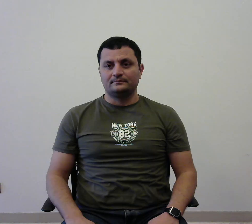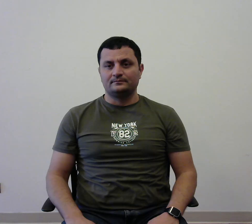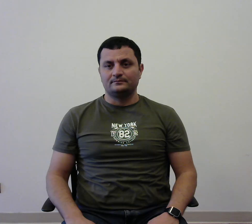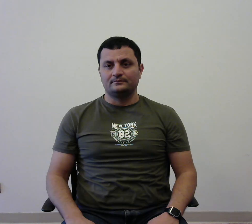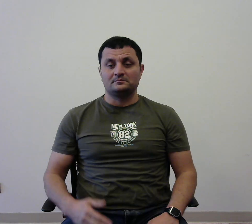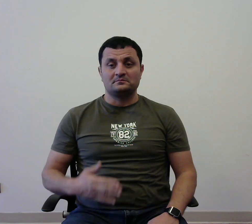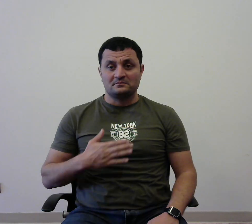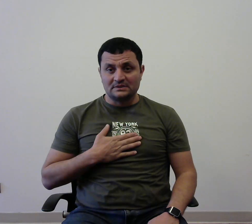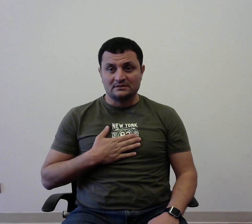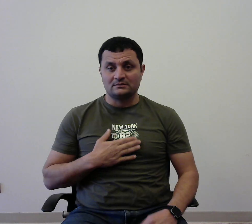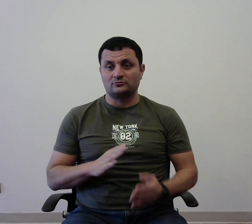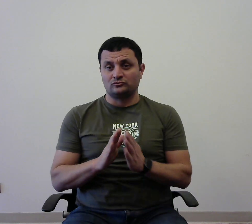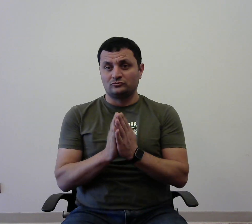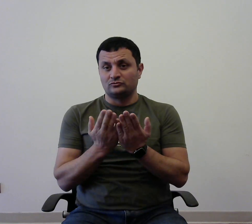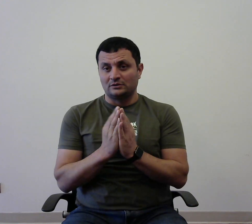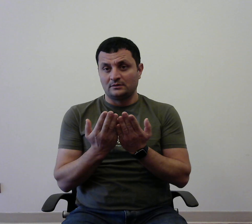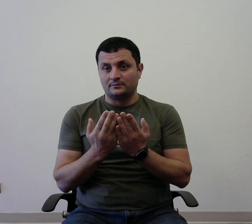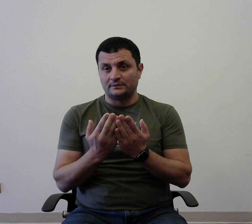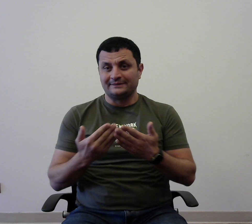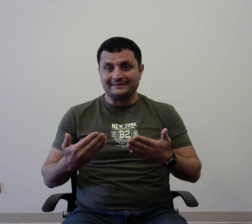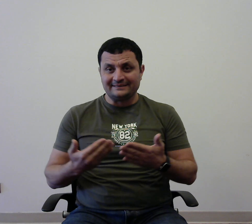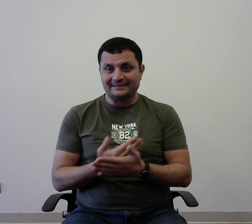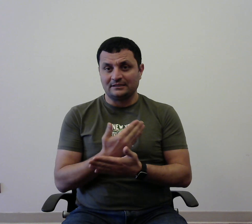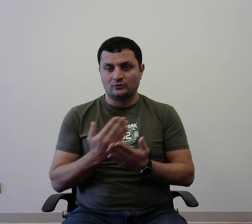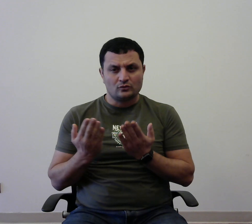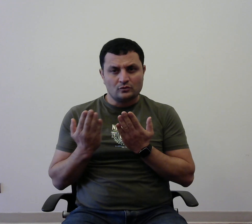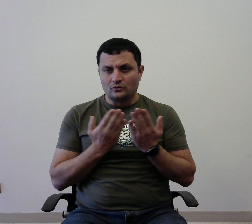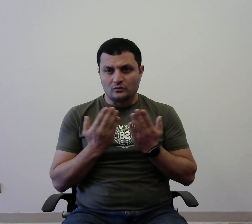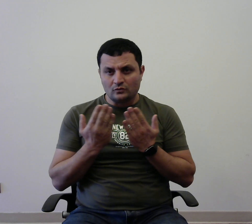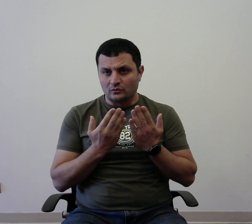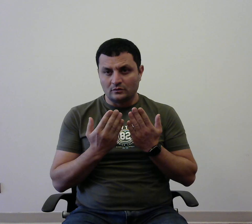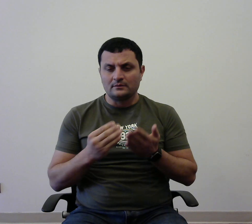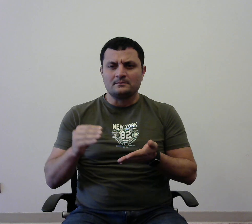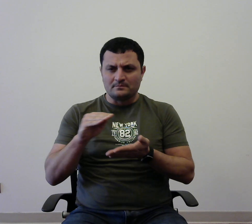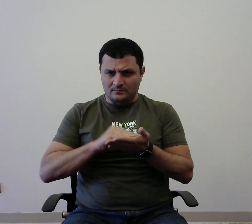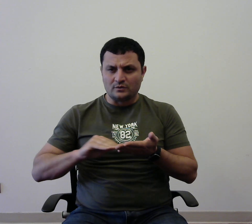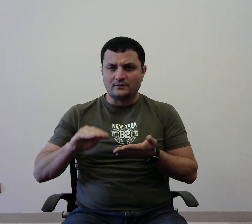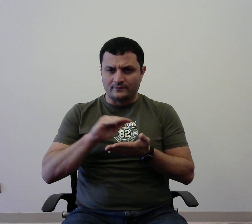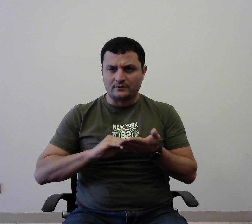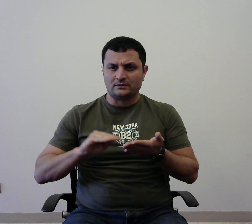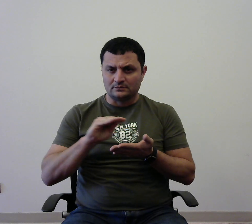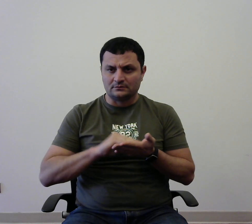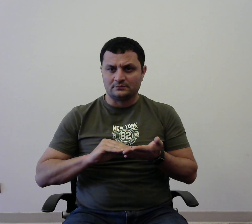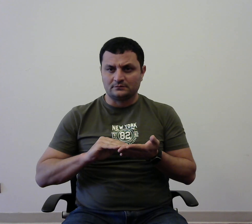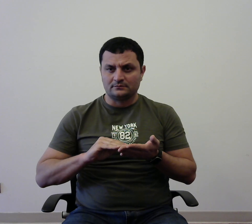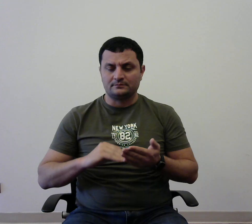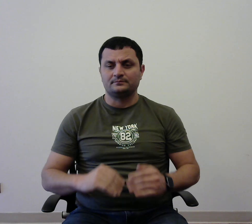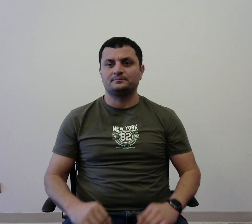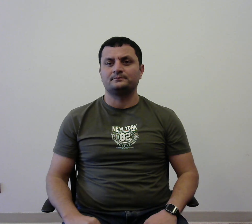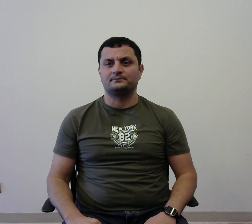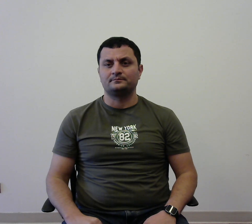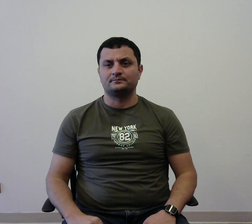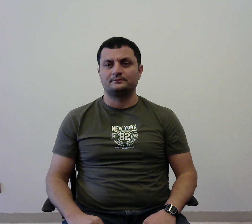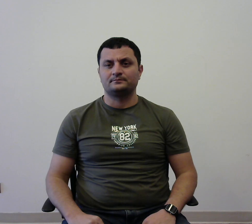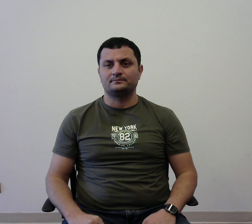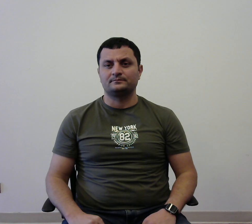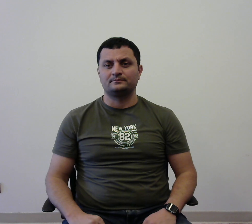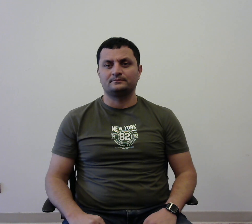Mən kitabı yenidən oxuyub, təkrarlamalıyam